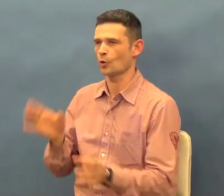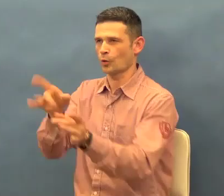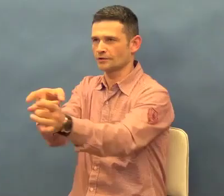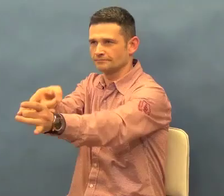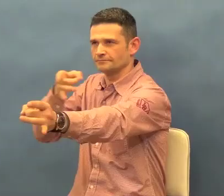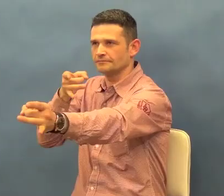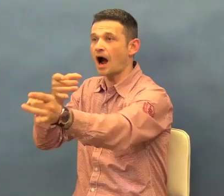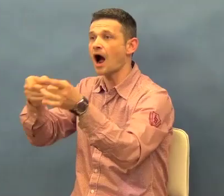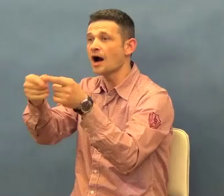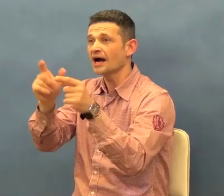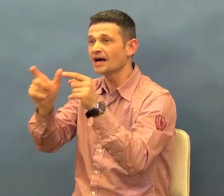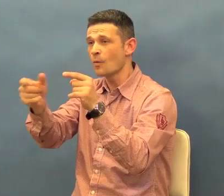Syn przygotowuje się do oddania strzału z łuku.